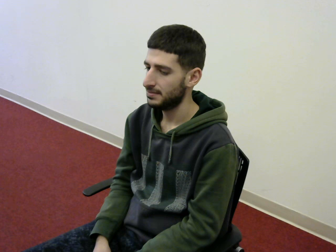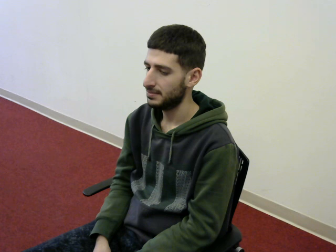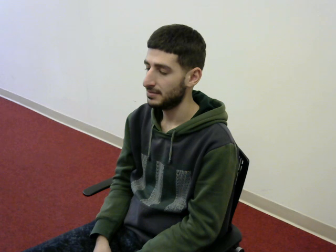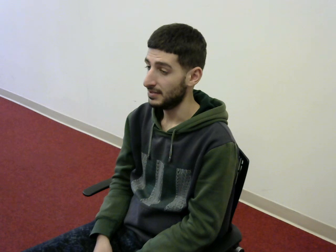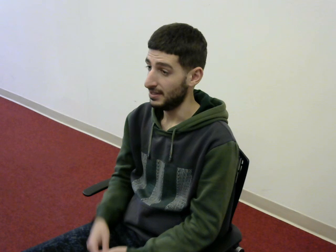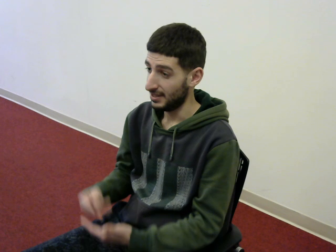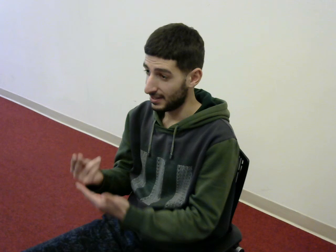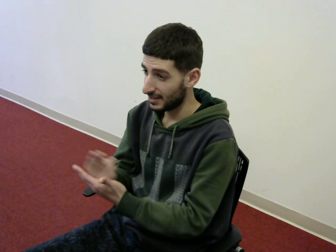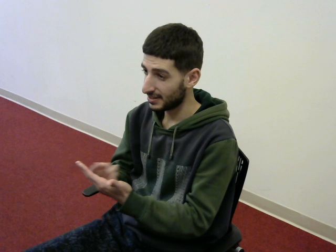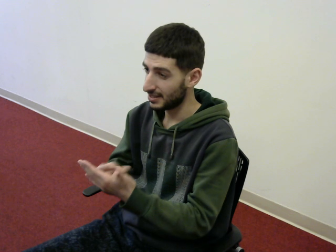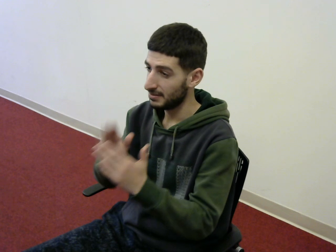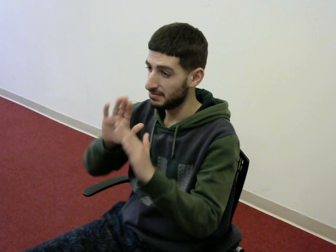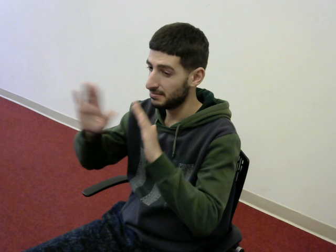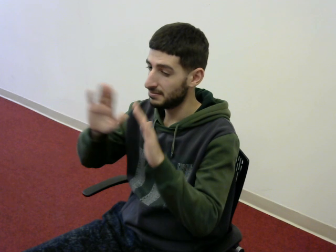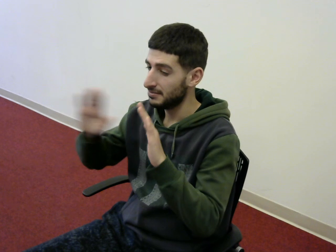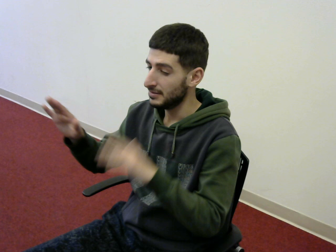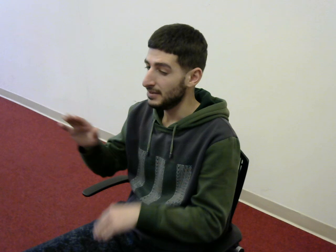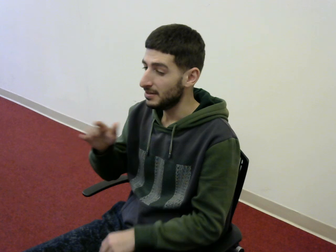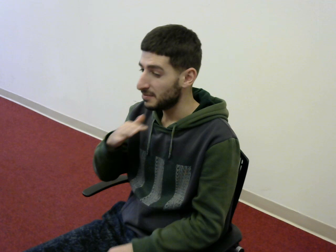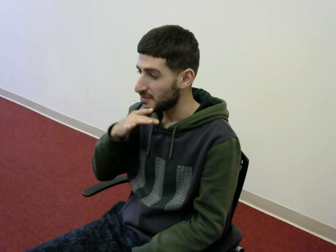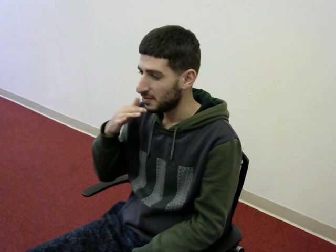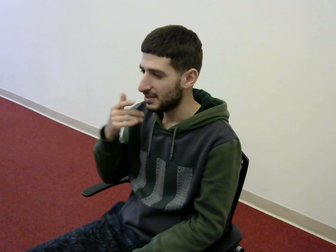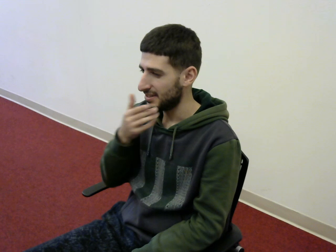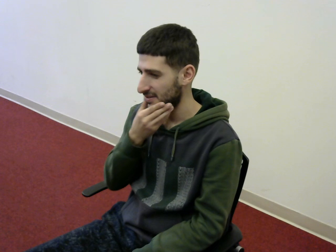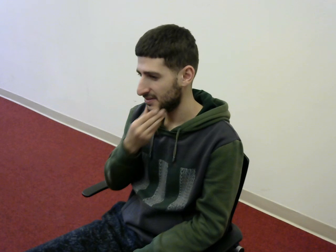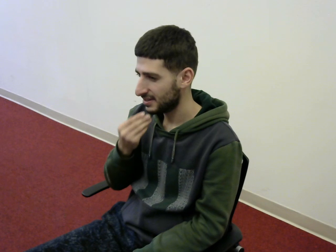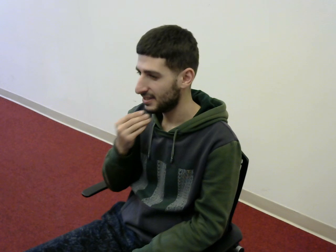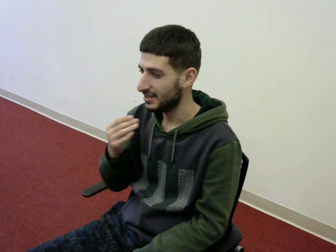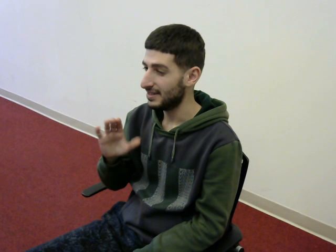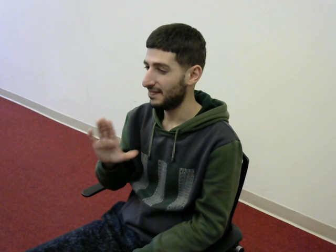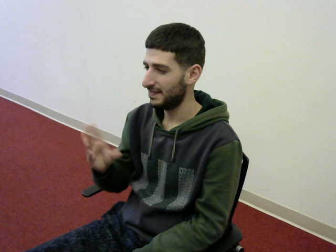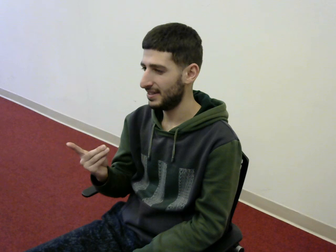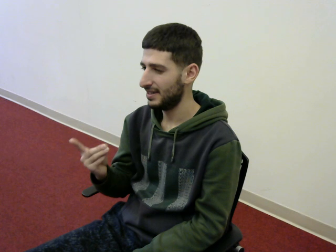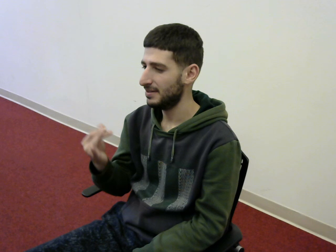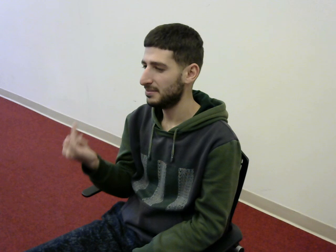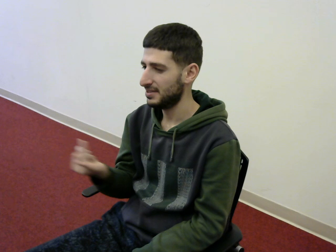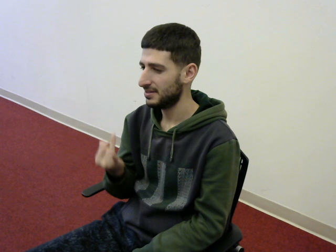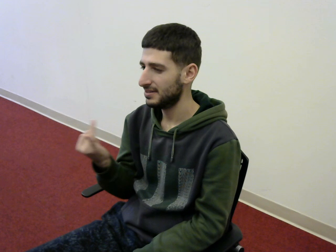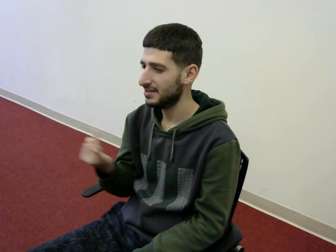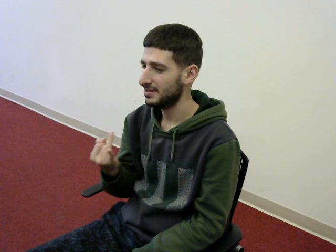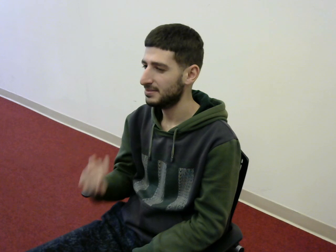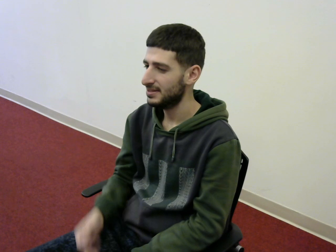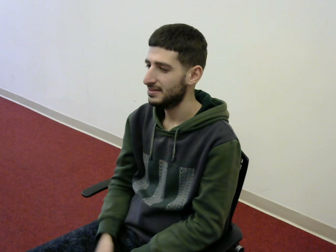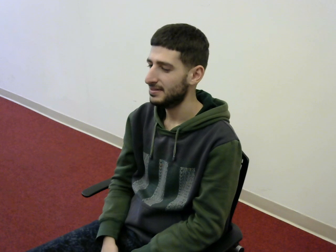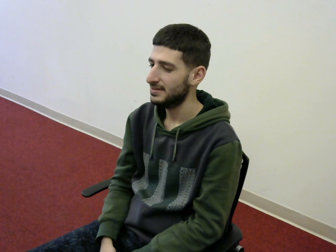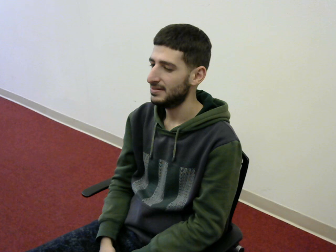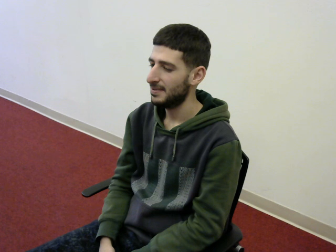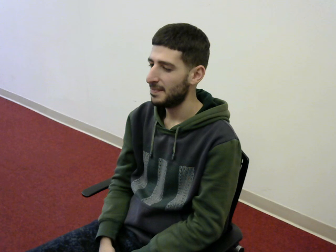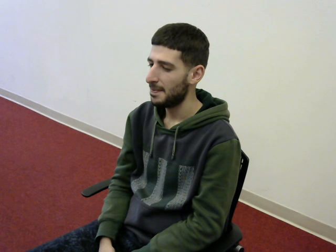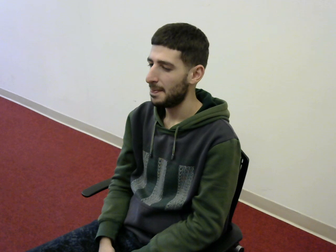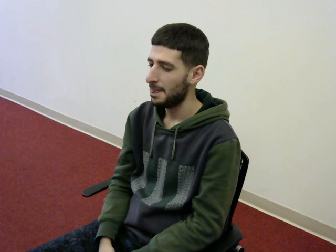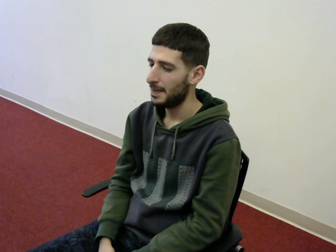Rəsm muzeyi çox gözəl və maraqlıdır